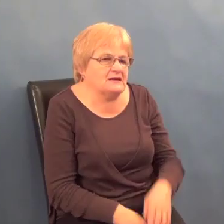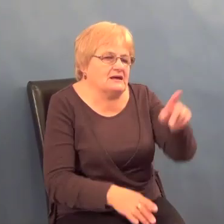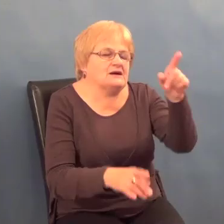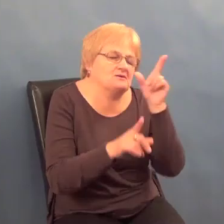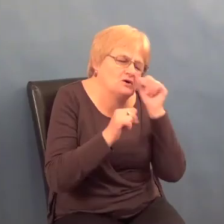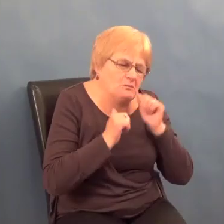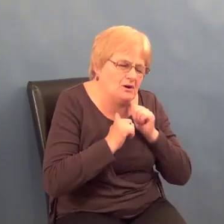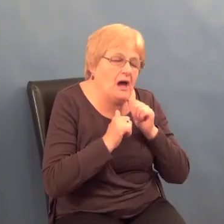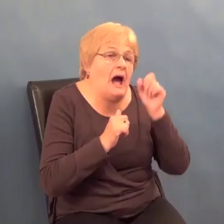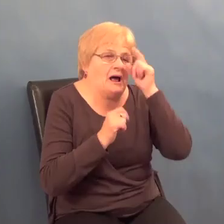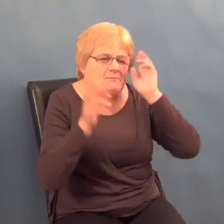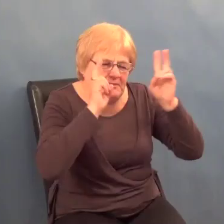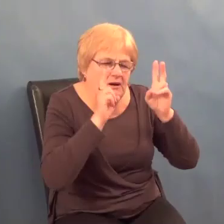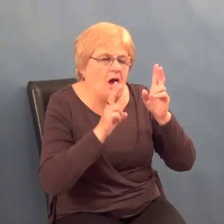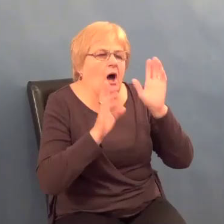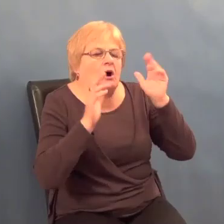Śpi spokojnie, jest rano budzi się.